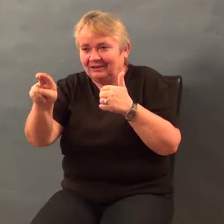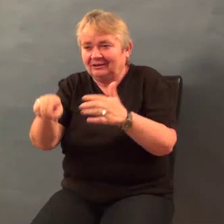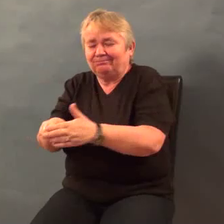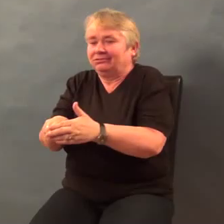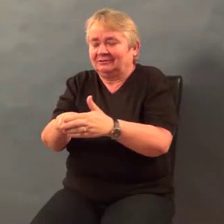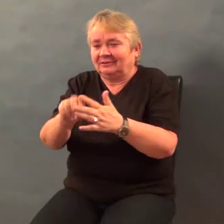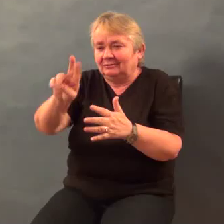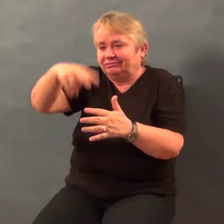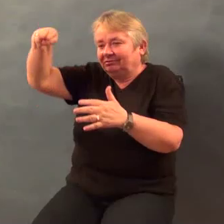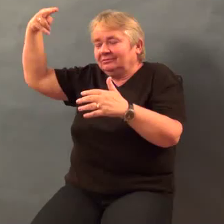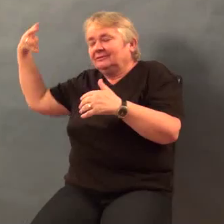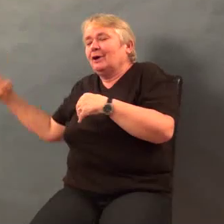Ale został wyrzucony - przeleciał i upadł na śmieci.